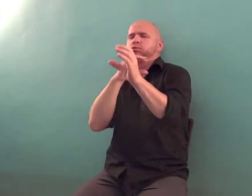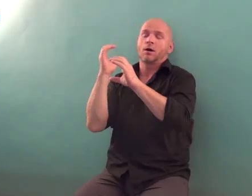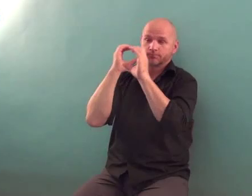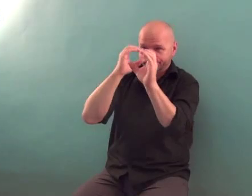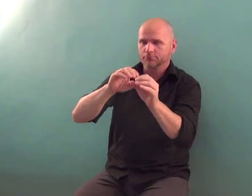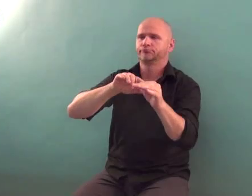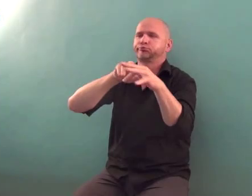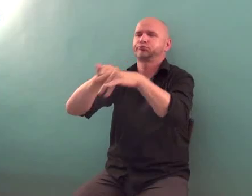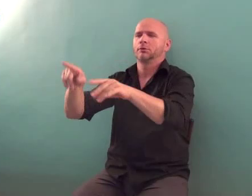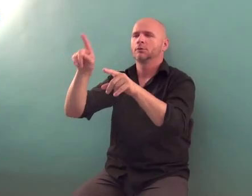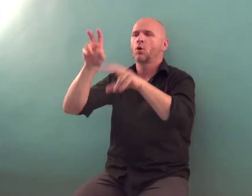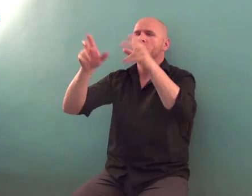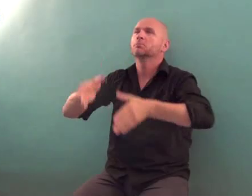Wszyscy wysiadają i idą do wysokiego hotelu.